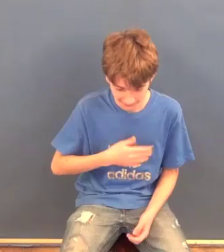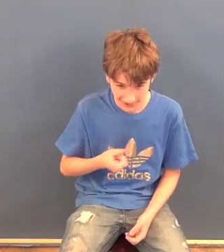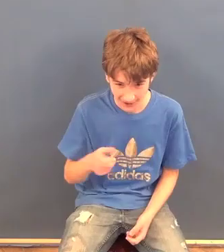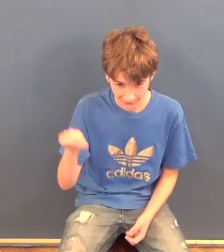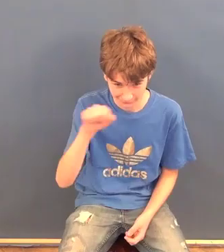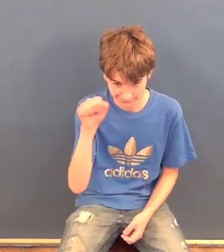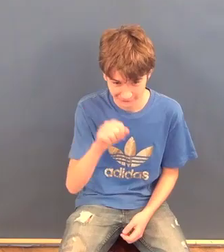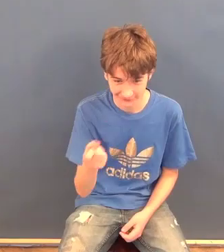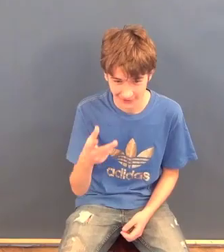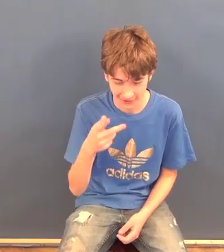Czyścić, tak.